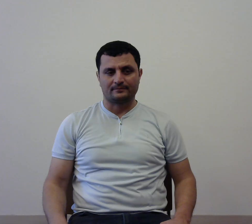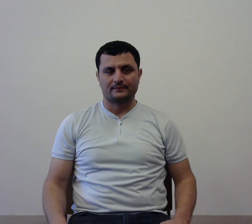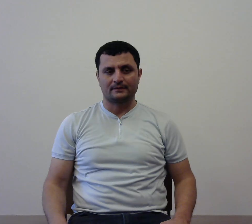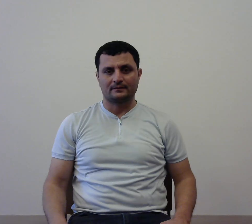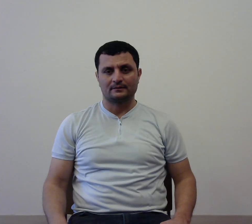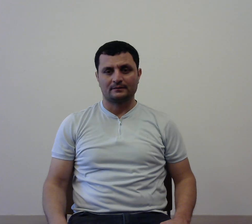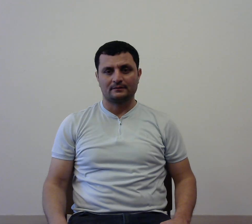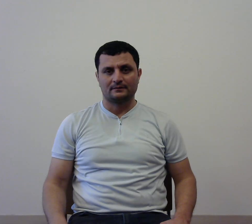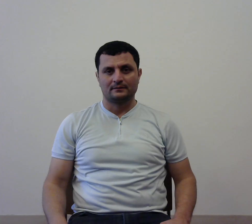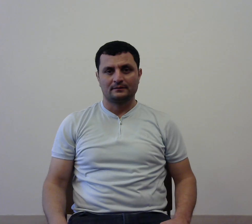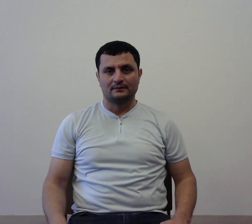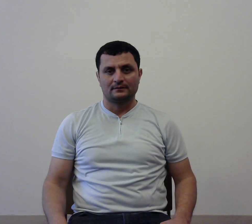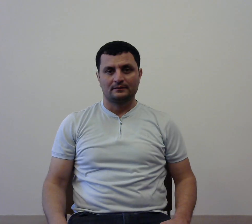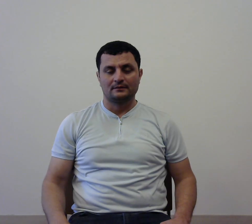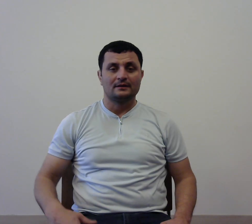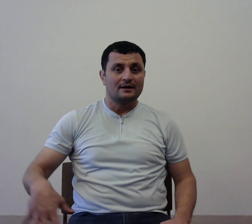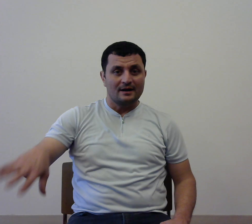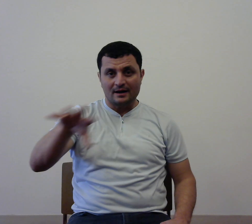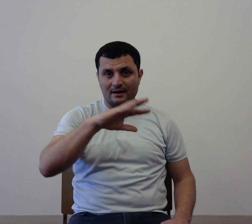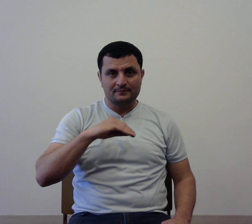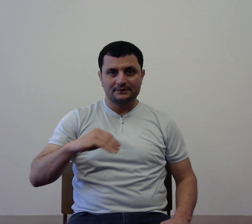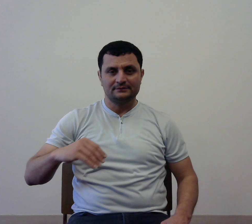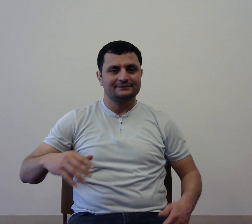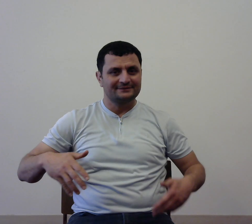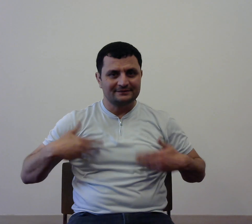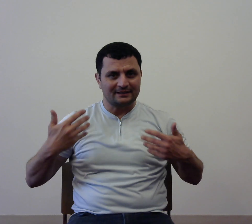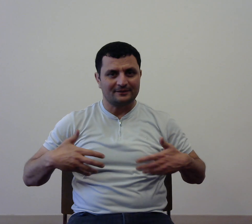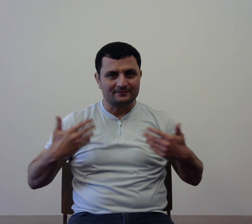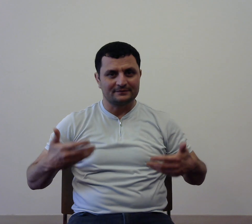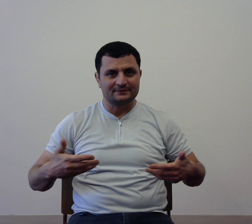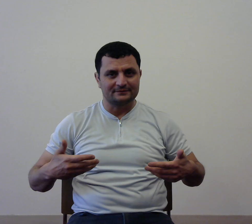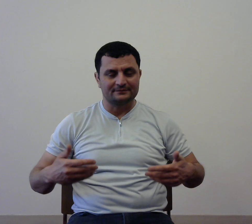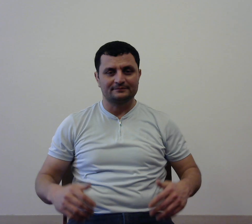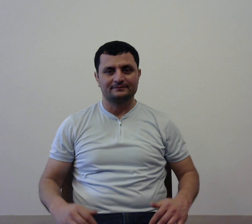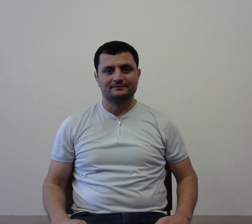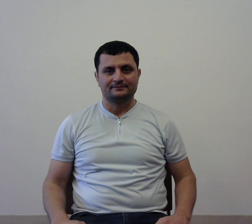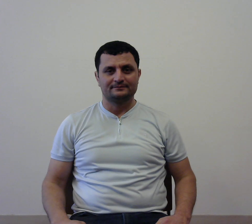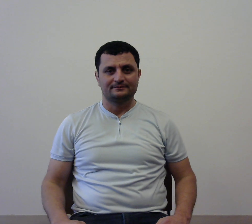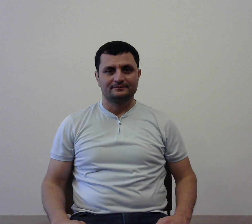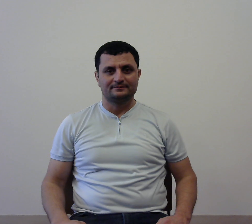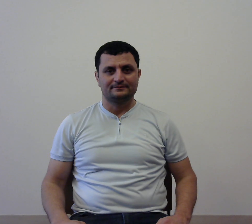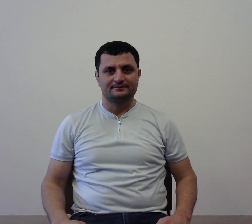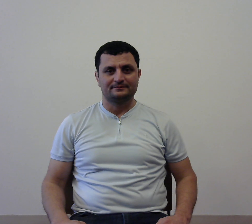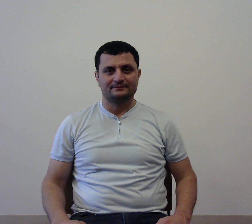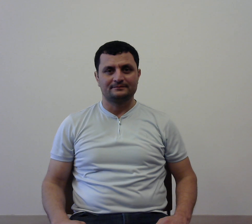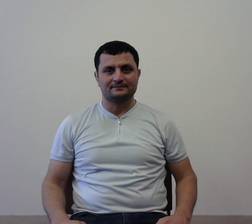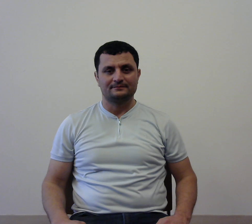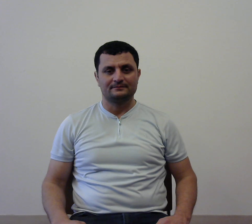Hamınızı salamlayıram